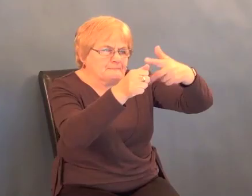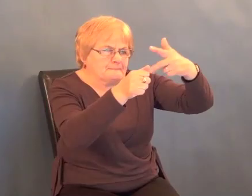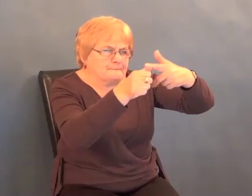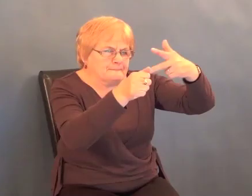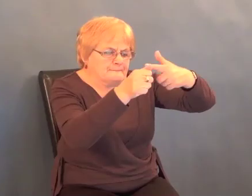Dwudziesty trzeci.